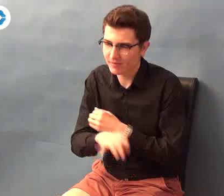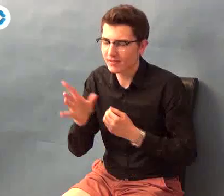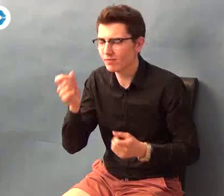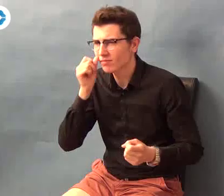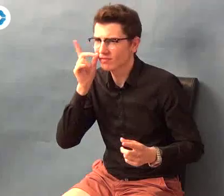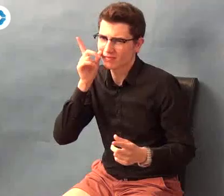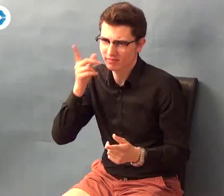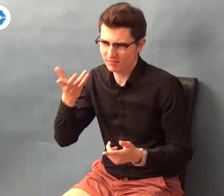Ci dwaj się budzą.